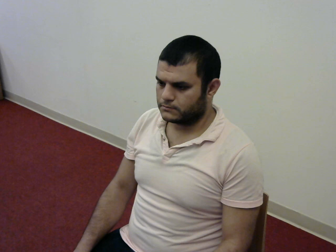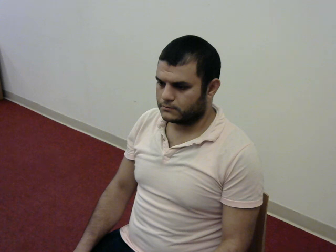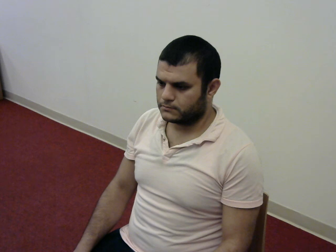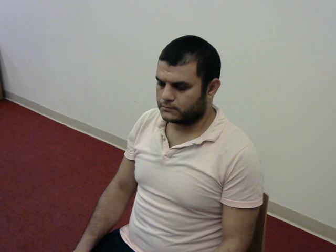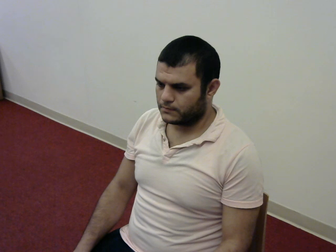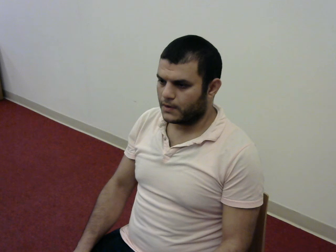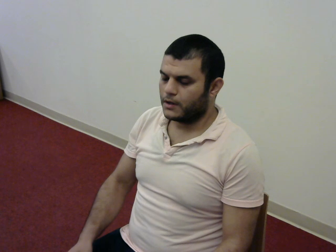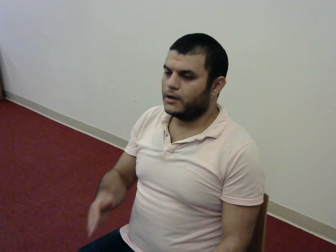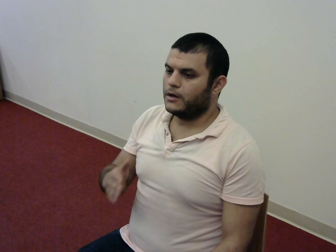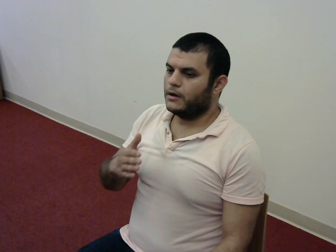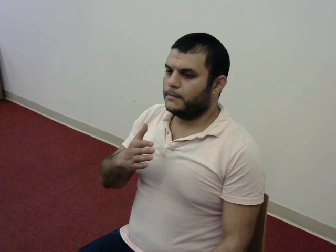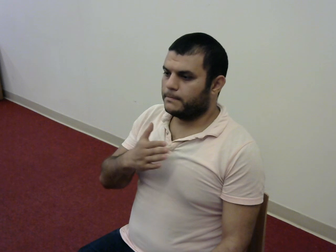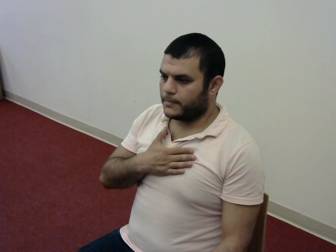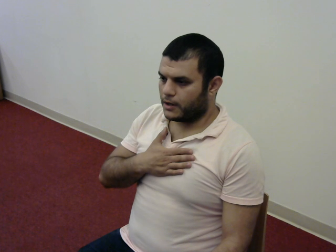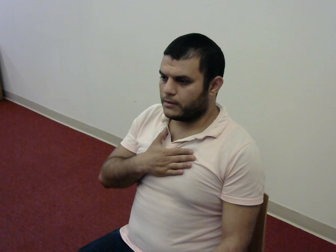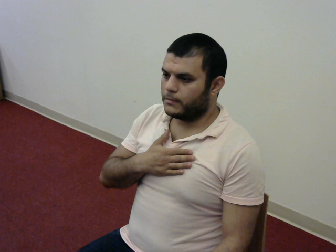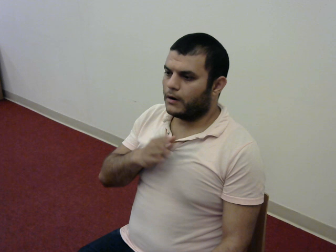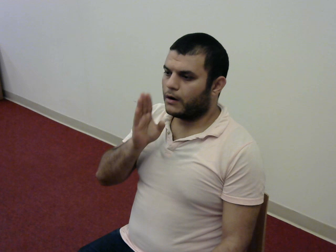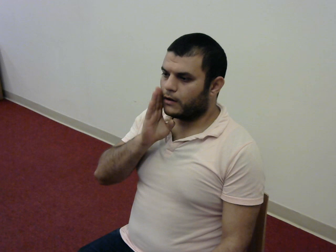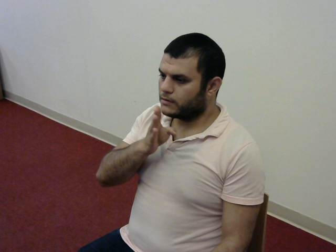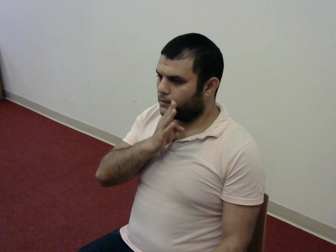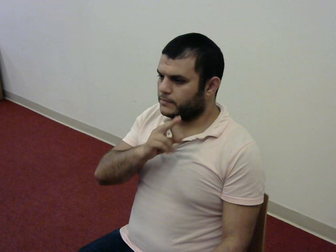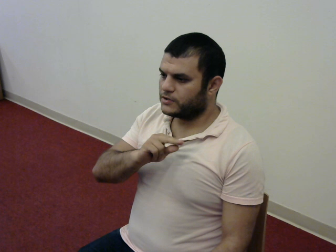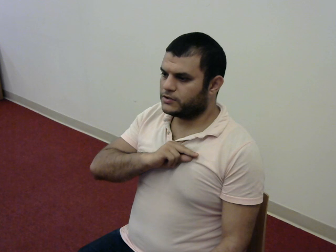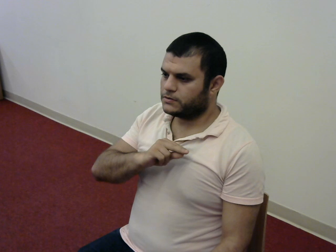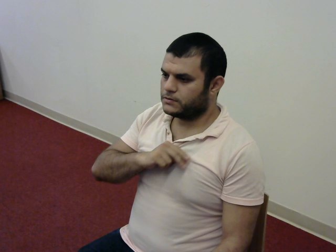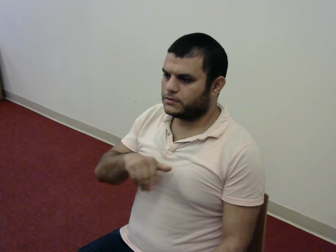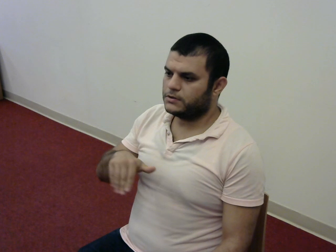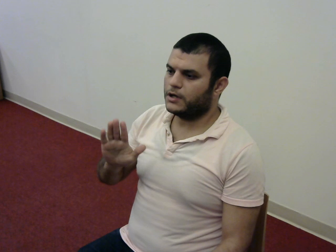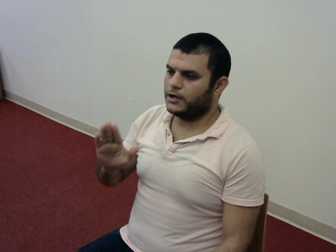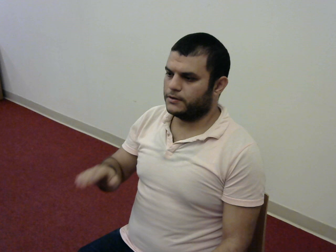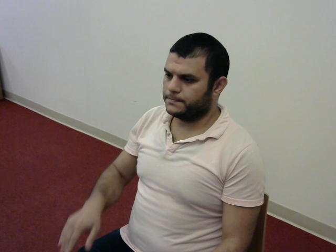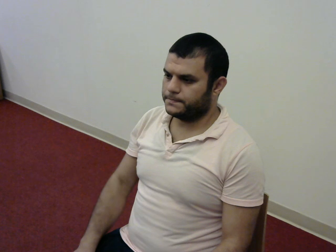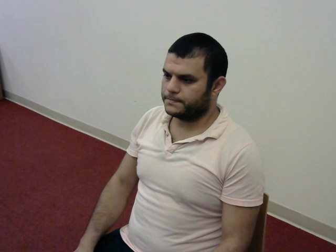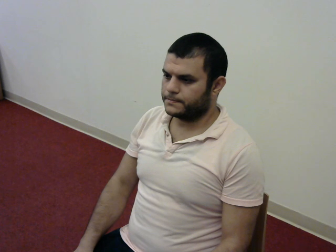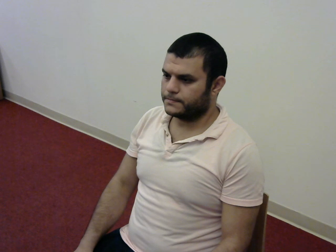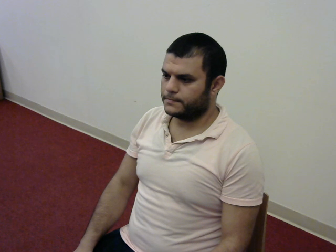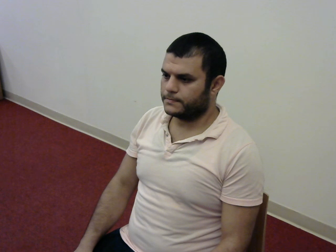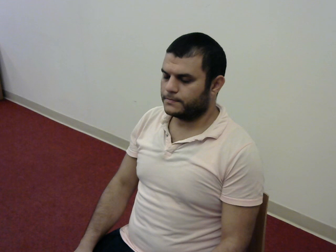Mənim anam işsizdir